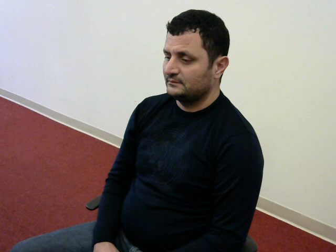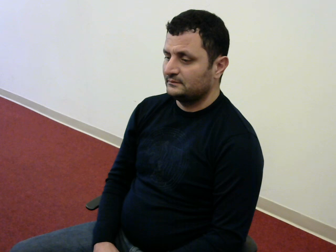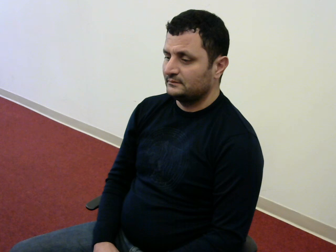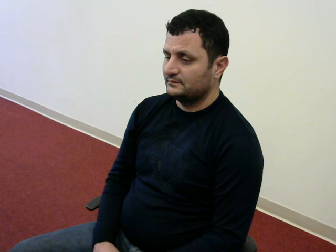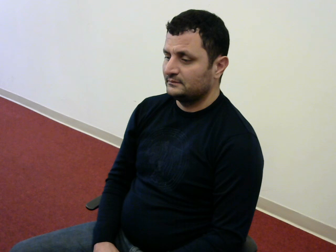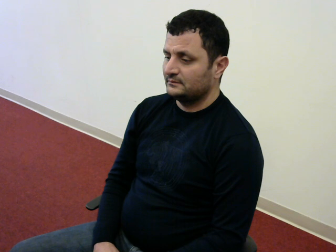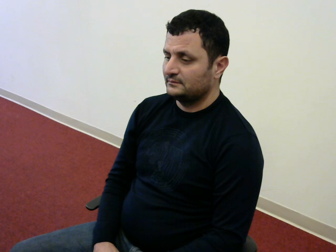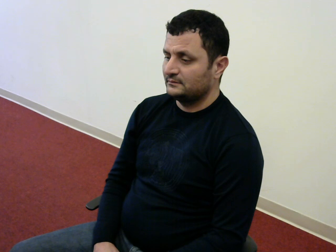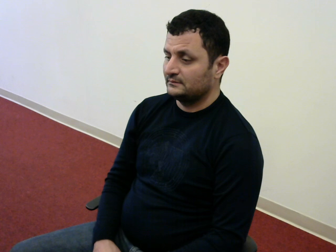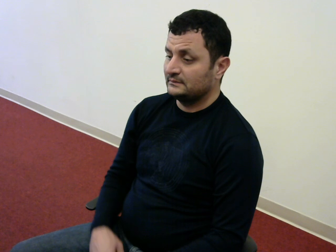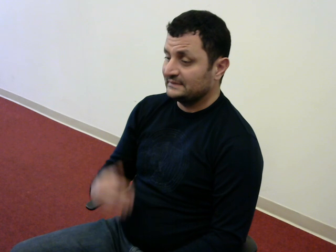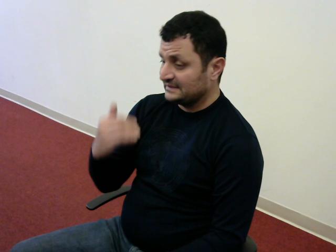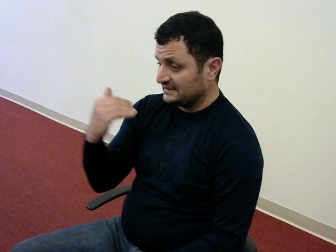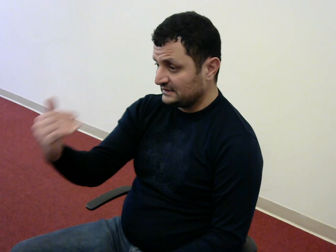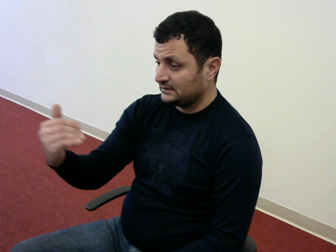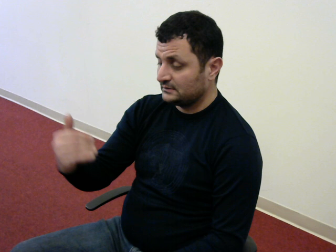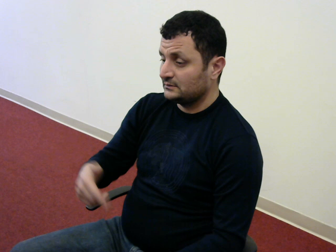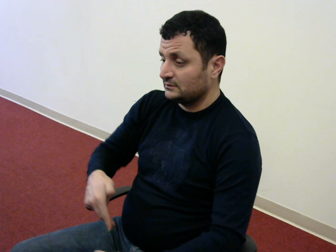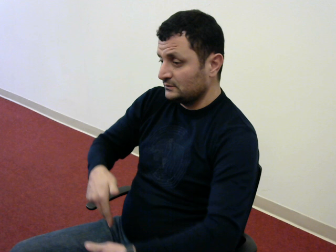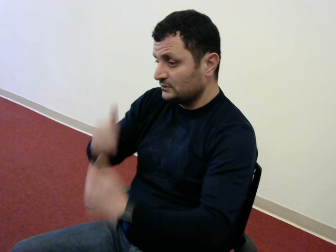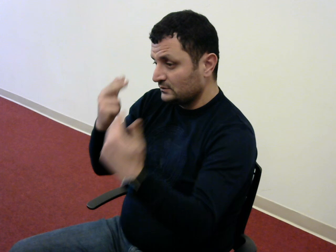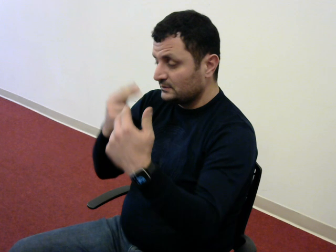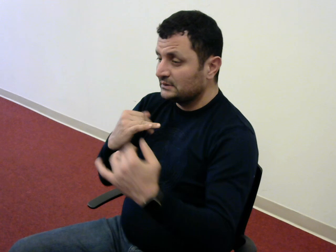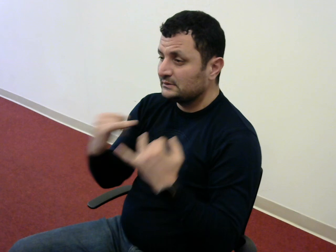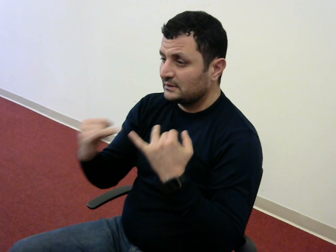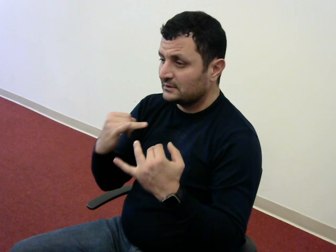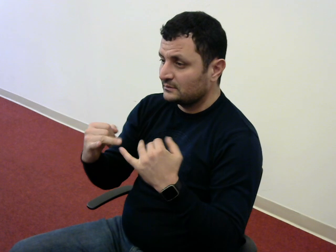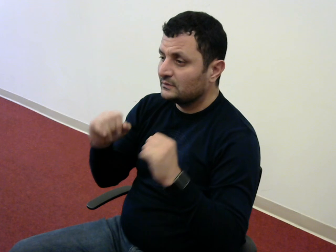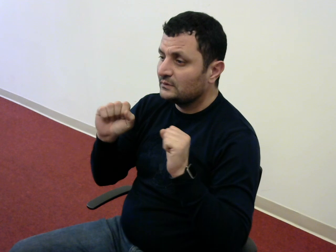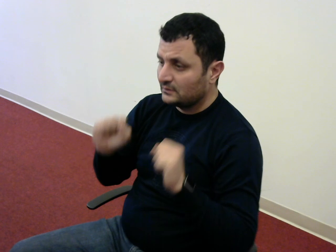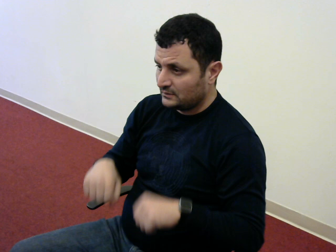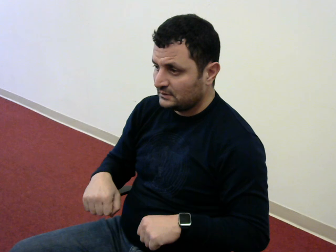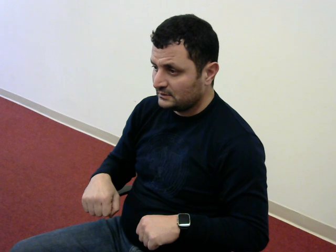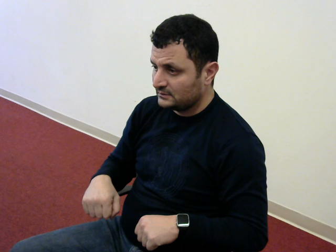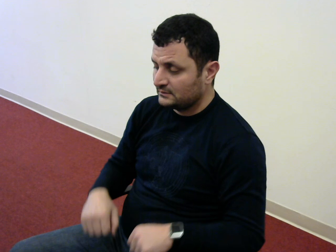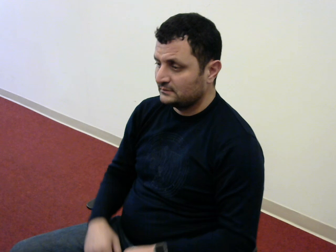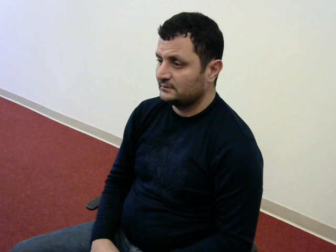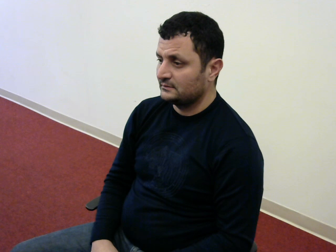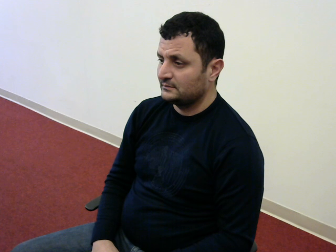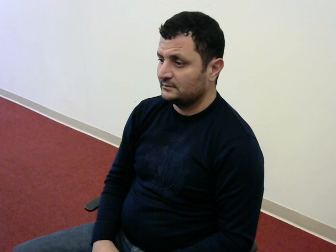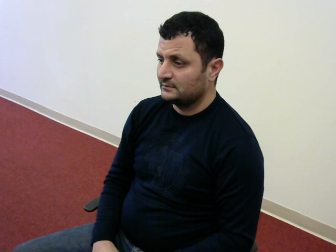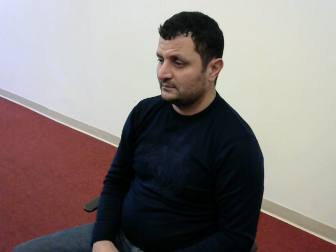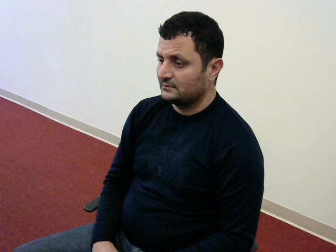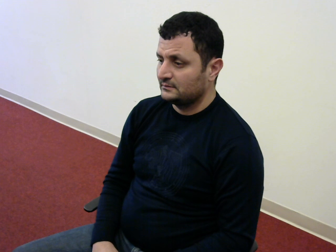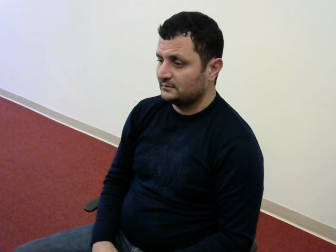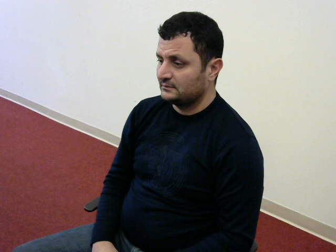Sizinlə görüntülü danışmaq olar?